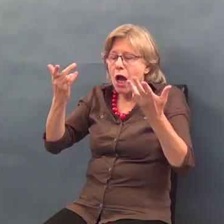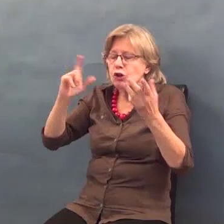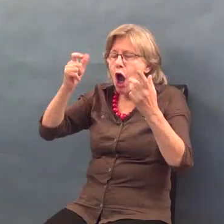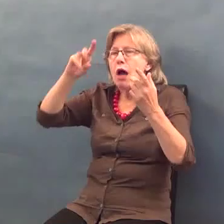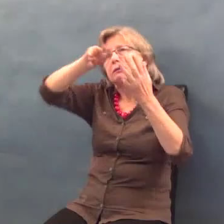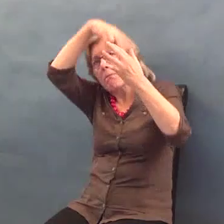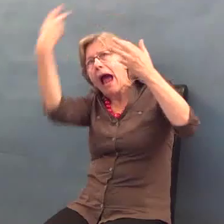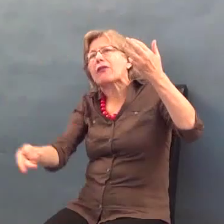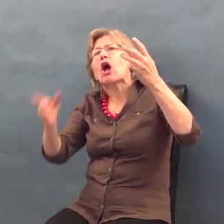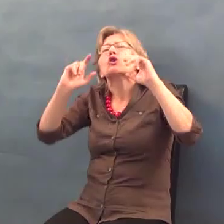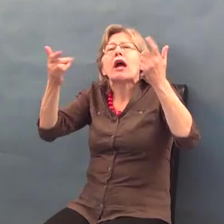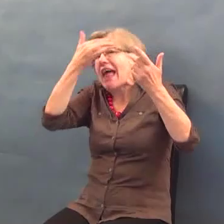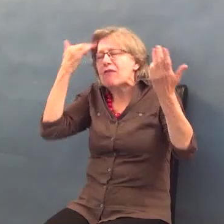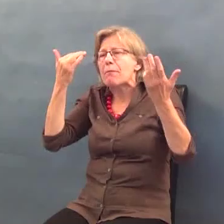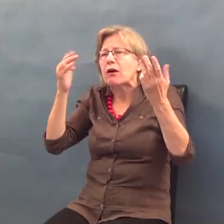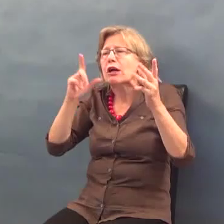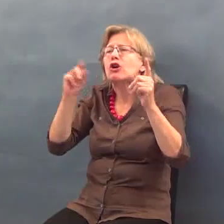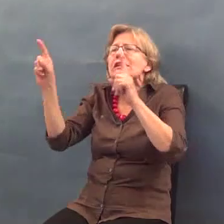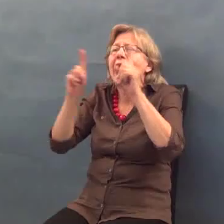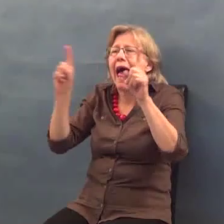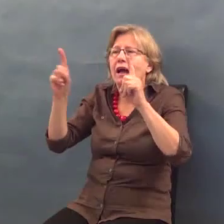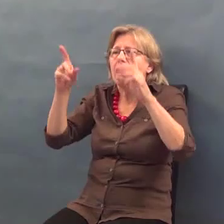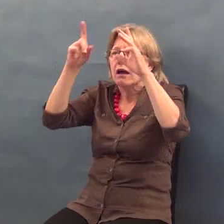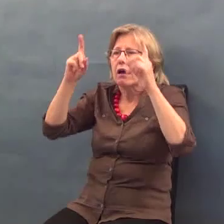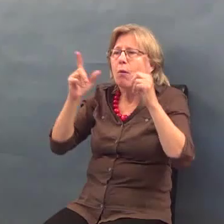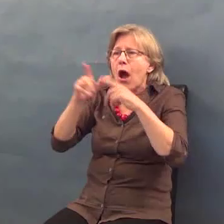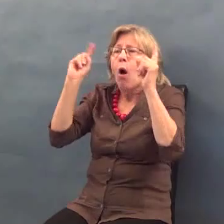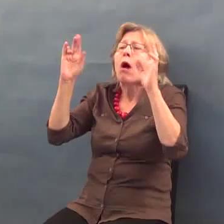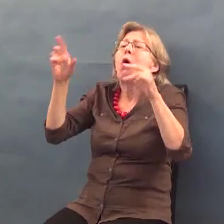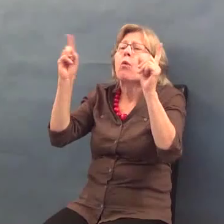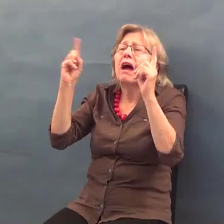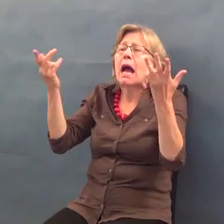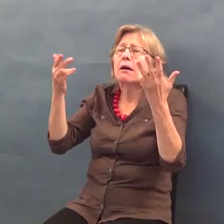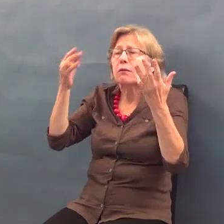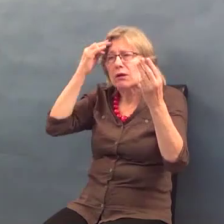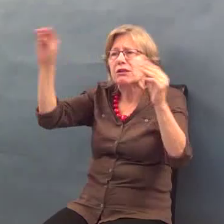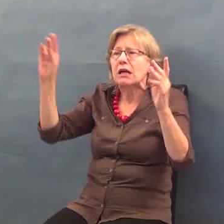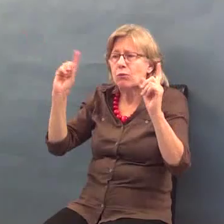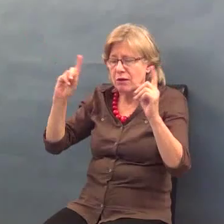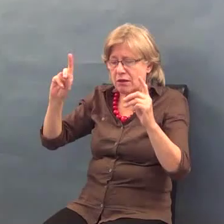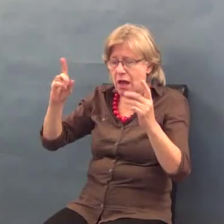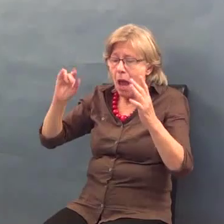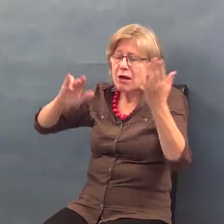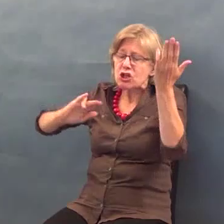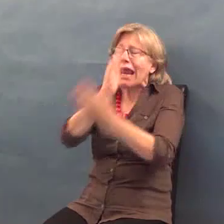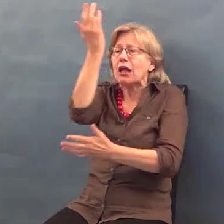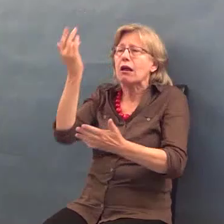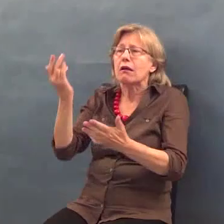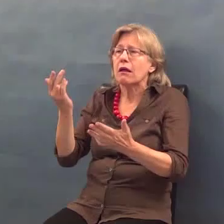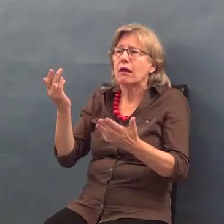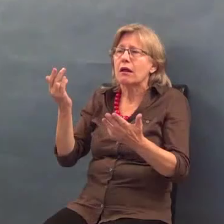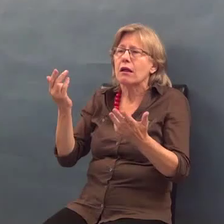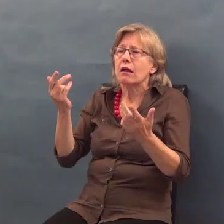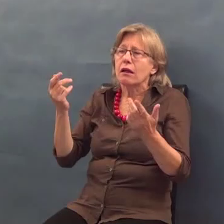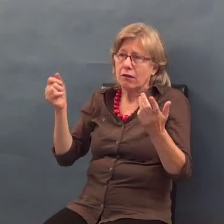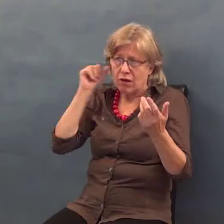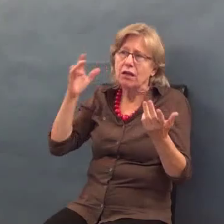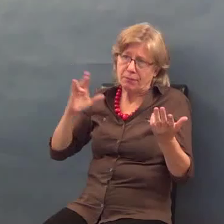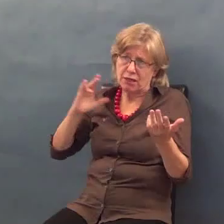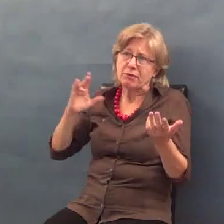Coś spada z góry, z wysoka, ale nie wiem co. Znak mówi, że trzeba uważać. Albo może to być znak informujący, że powierzchnia jest śliska i jest niebezpiecznie.